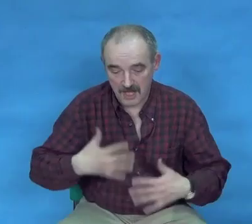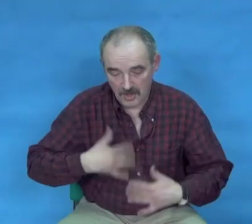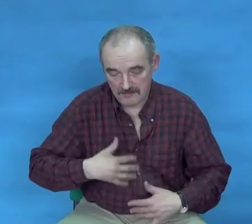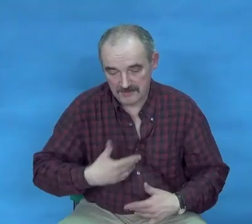Kąpie się...